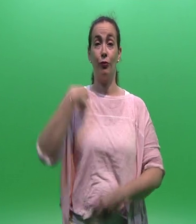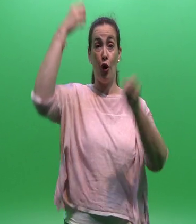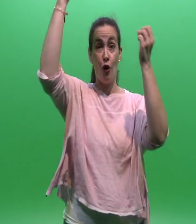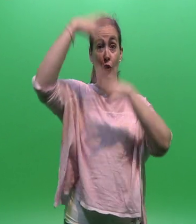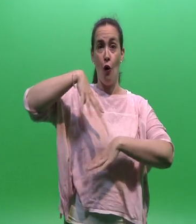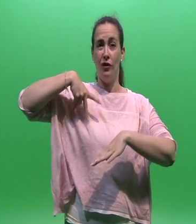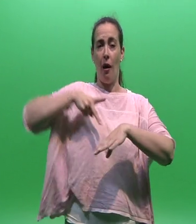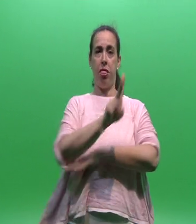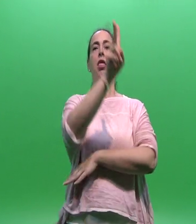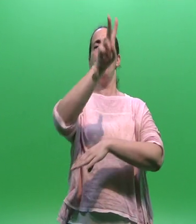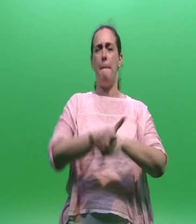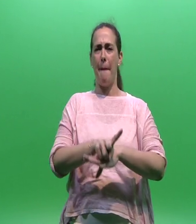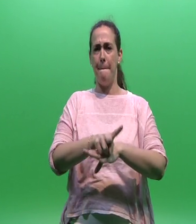He relliscat a la dutxa i he caigut.